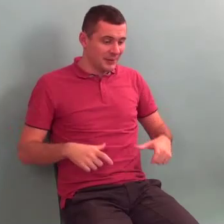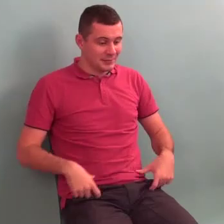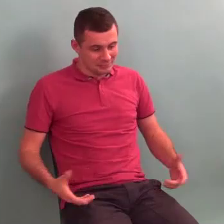Może.